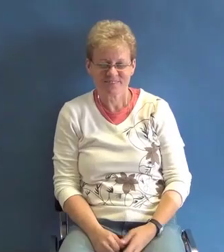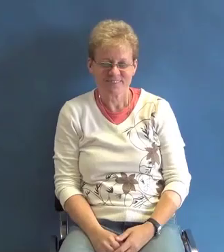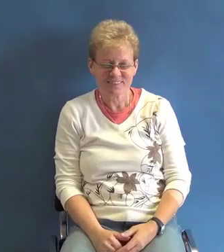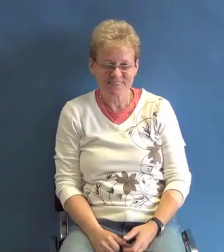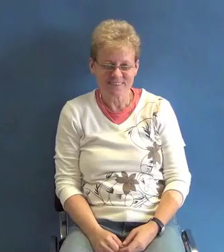Tak.